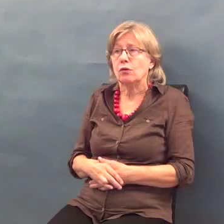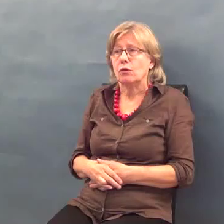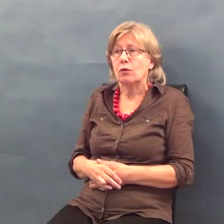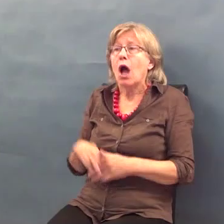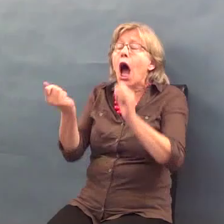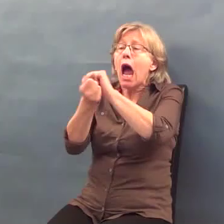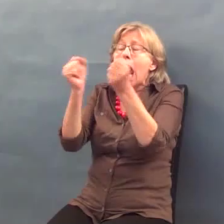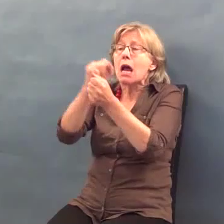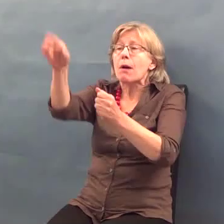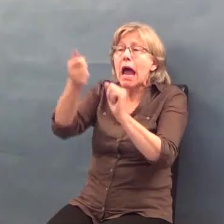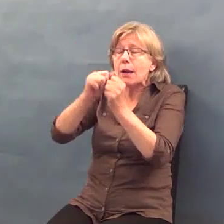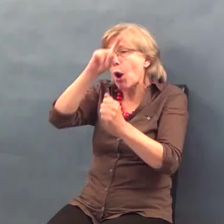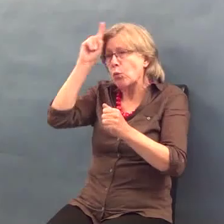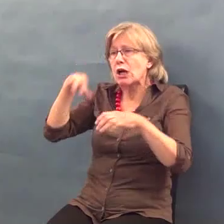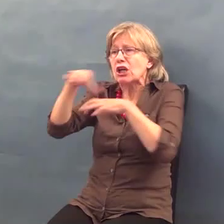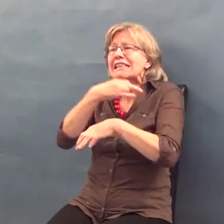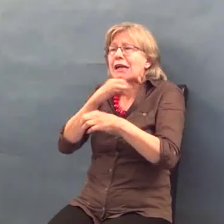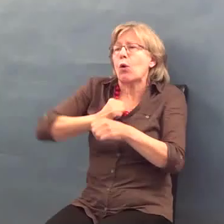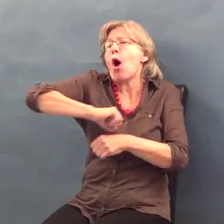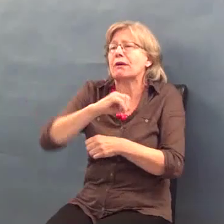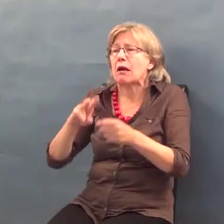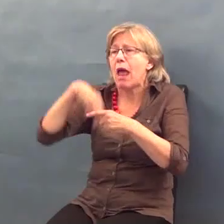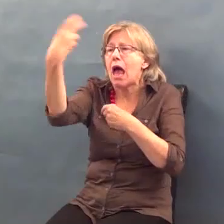Albo jak jest tłoczno, to ktoś może kogoś popchnąć i ta osoba spadnie.